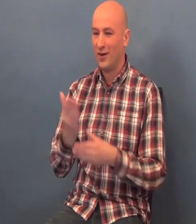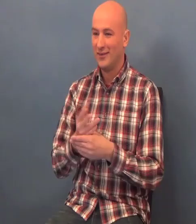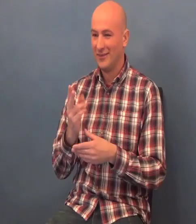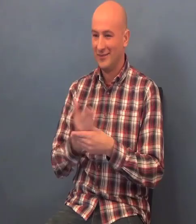Przez kogo zaproszony?